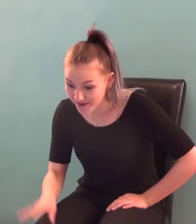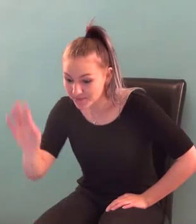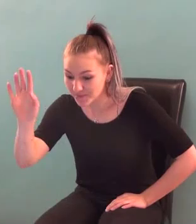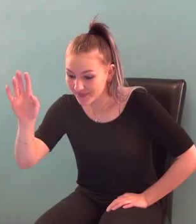Ja...